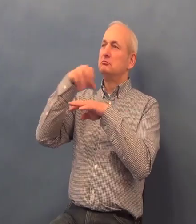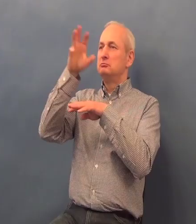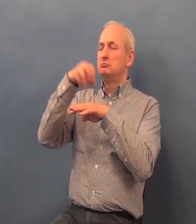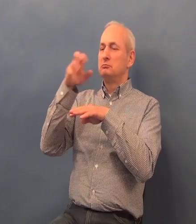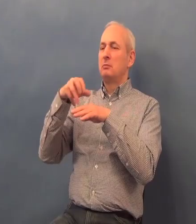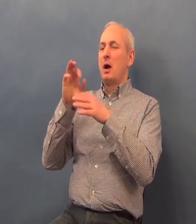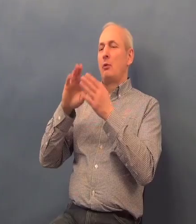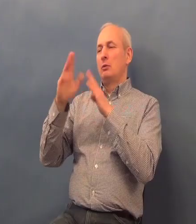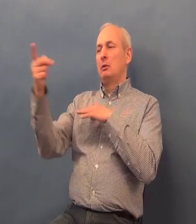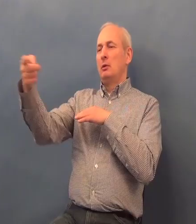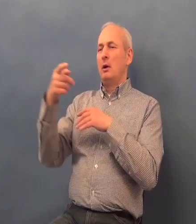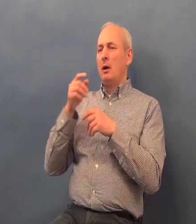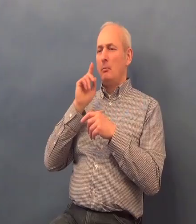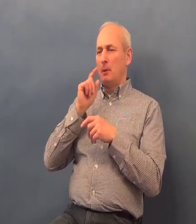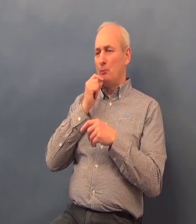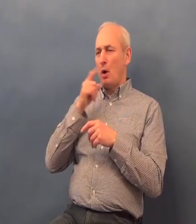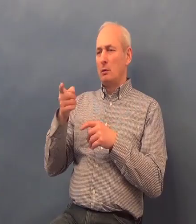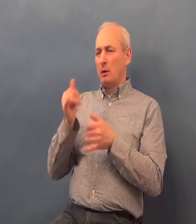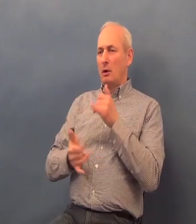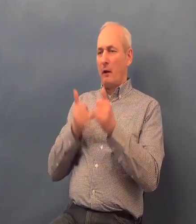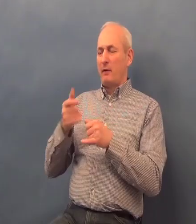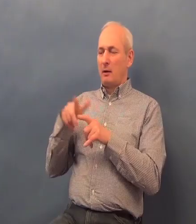Akurat z naprzeciwka nadjeżdża młody chłopak, jedzie na rowerze.